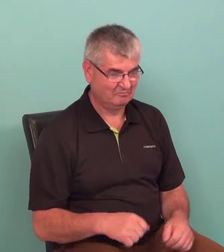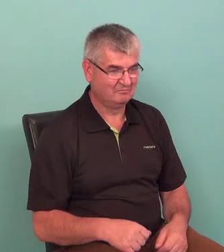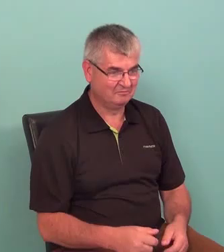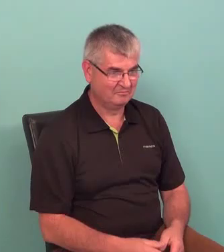Tak.